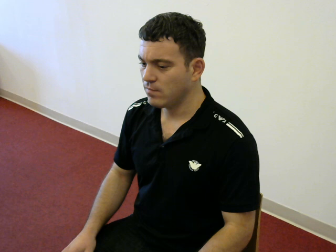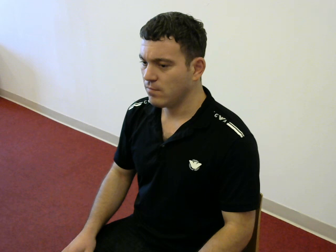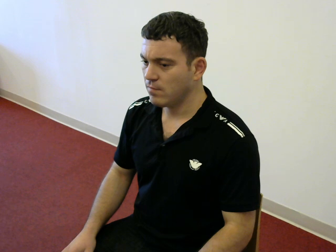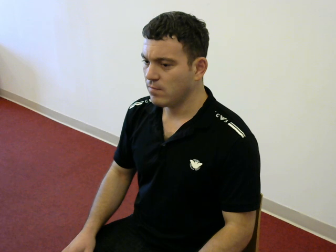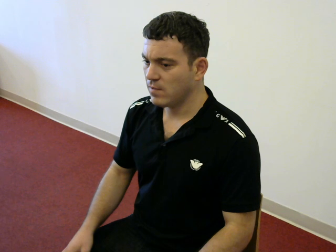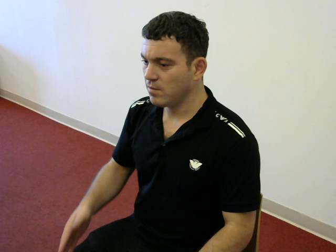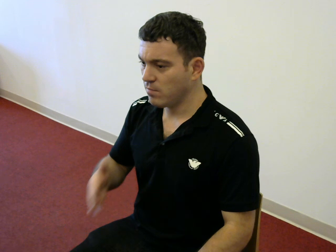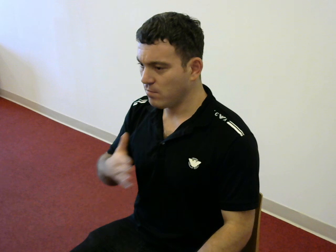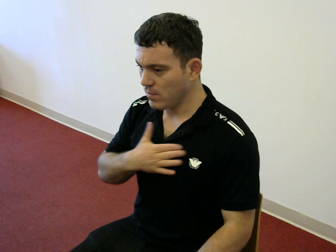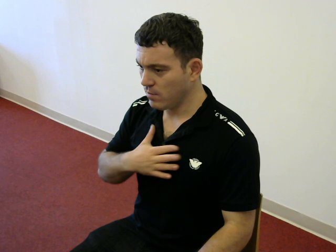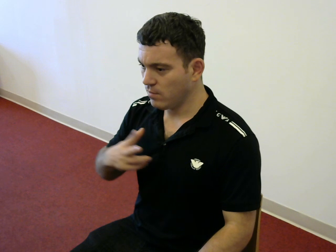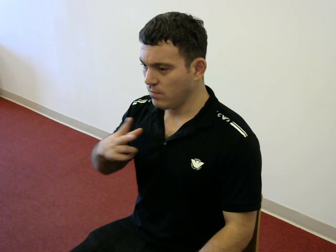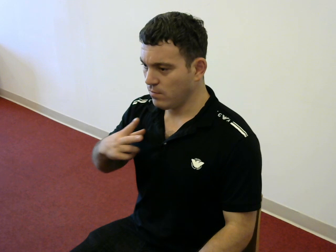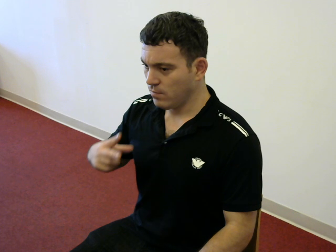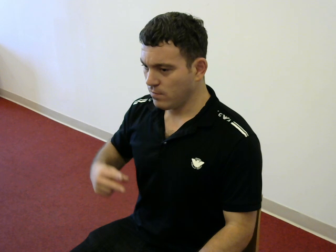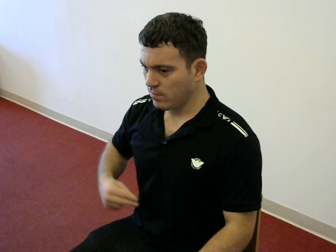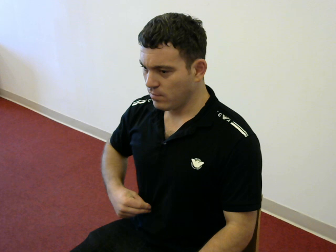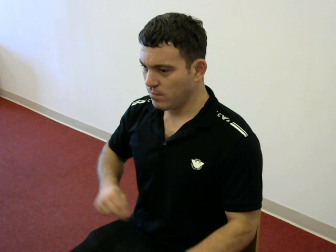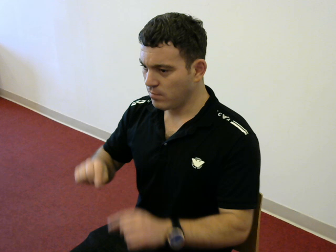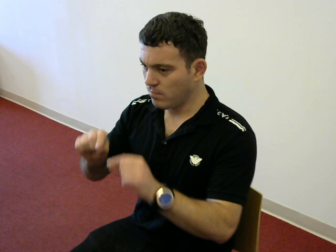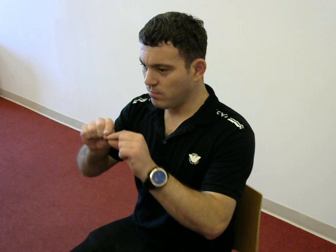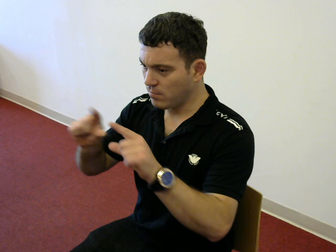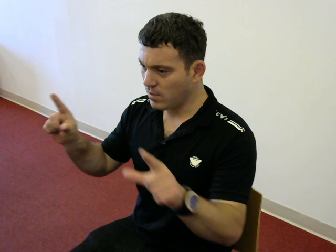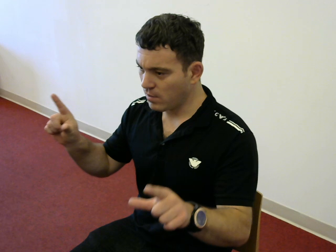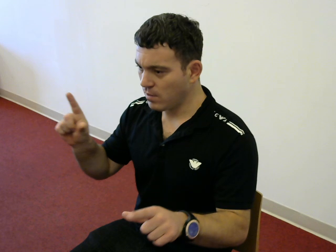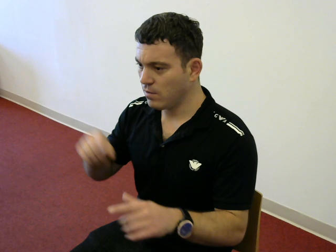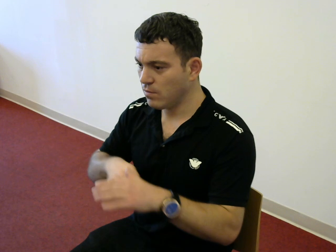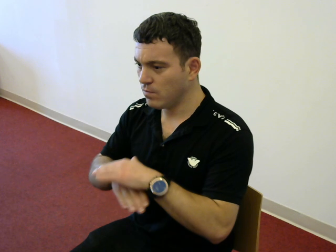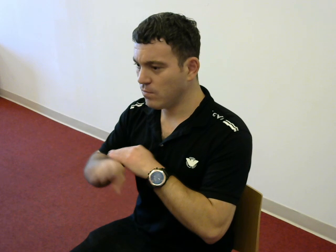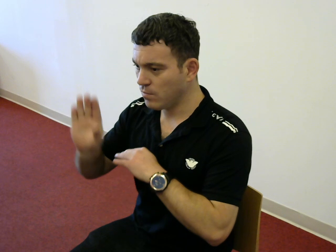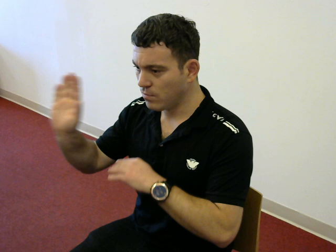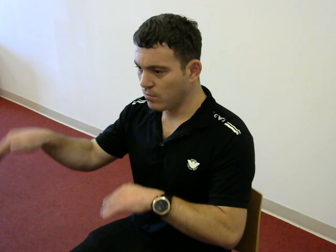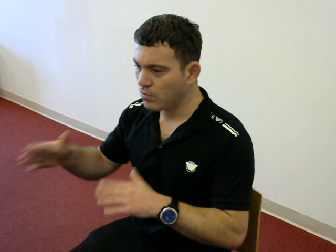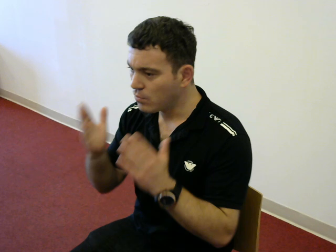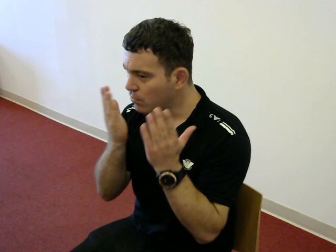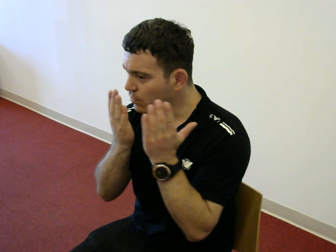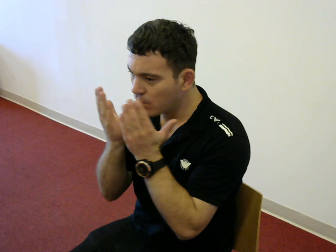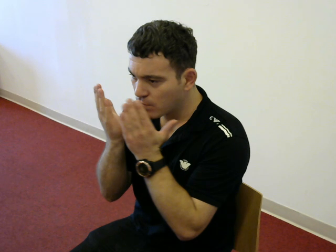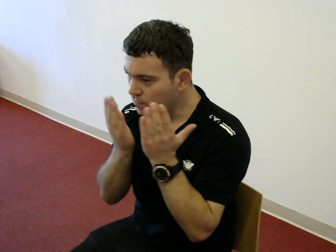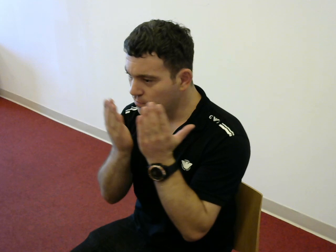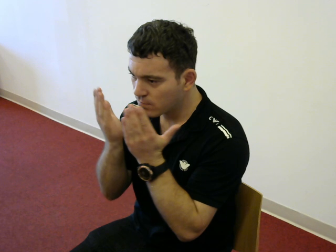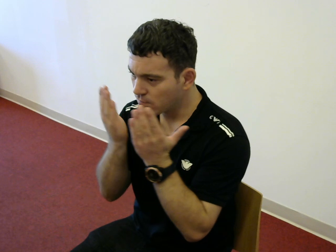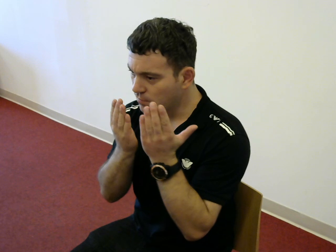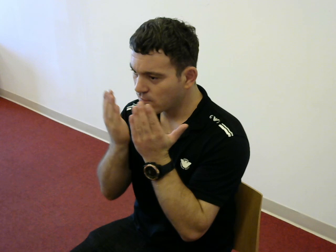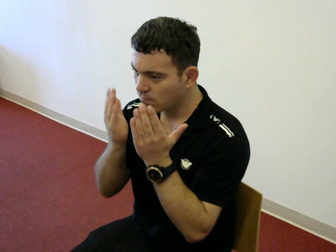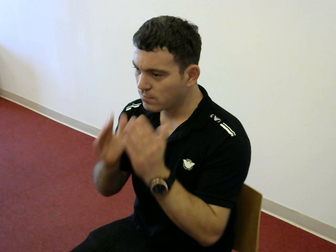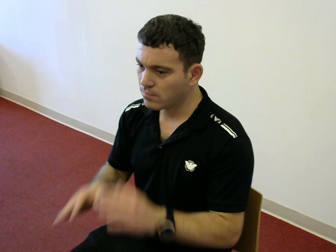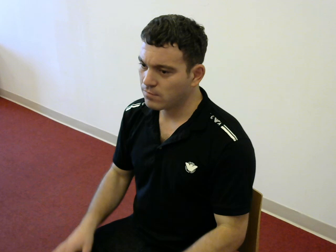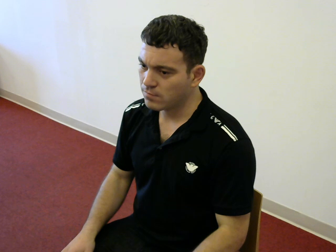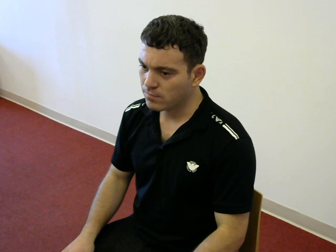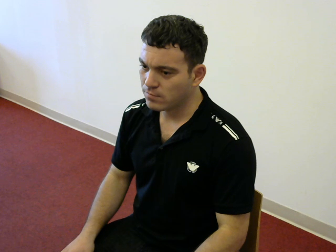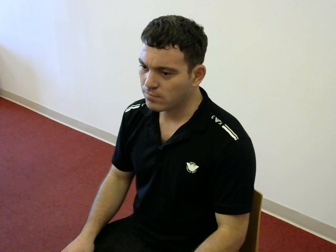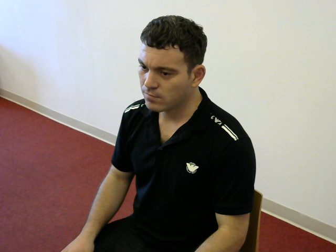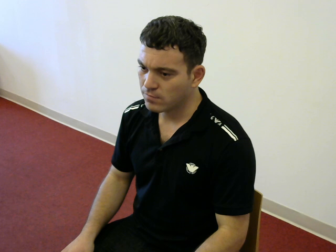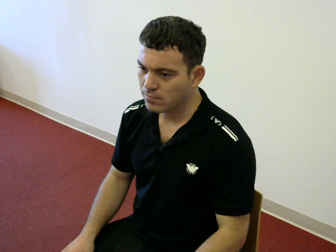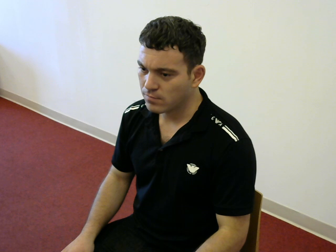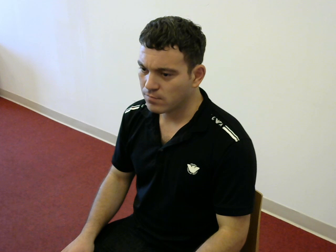Mənim qızım məktəbə gedir, oxuyur